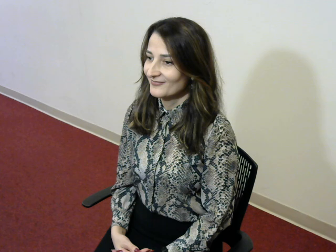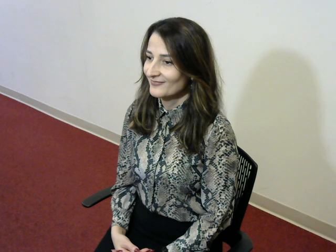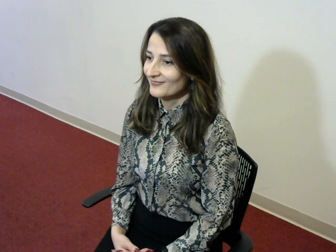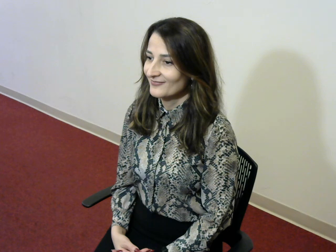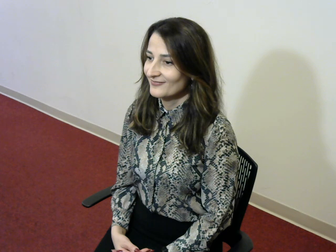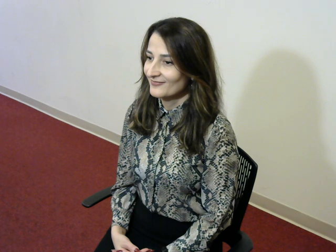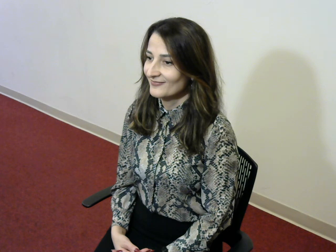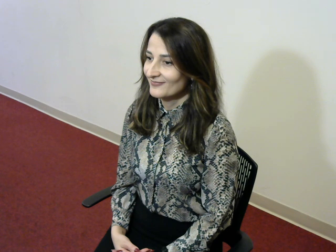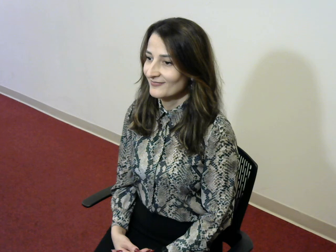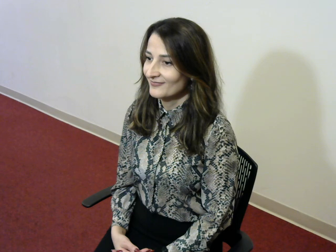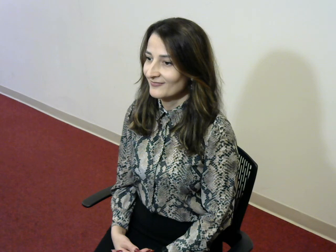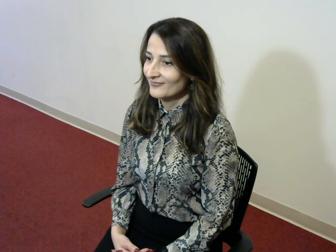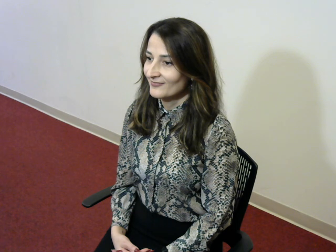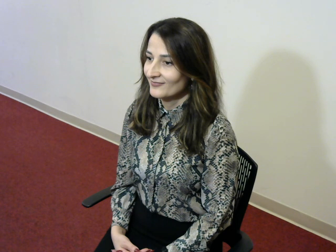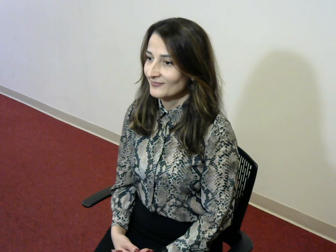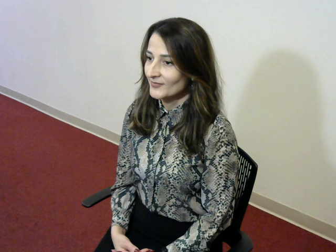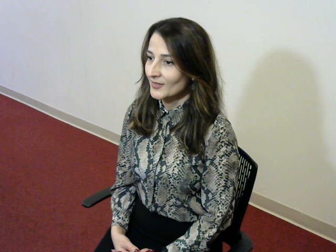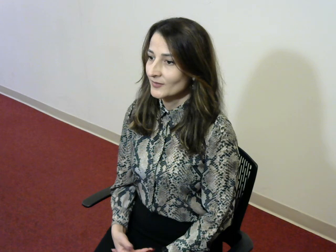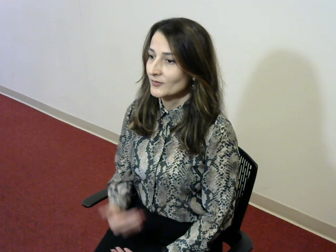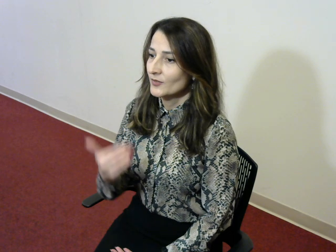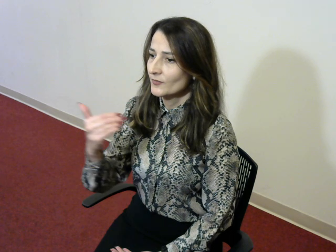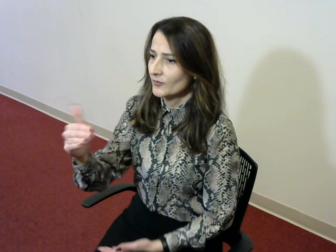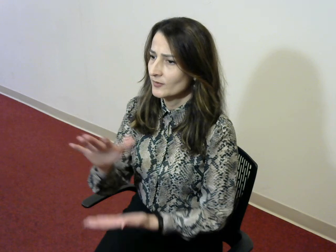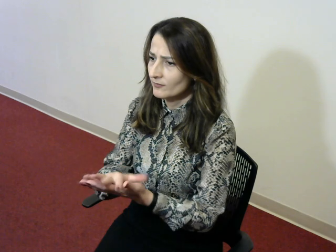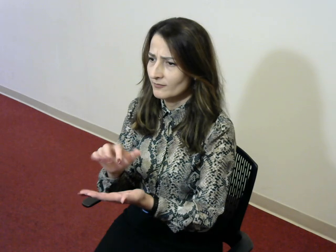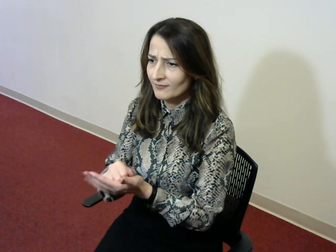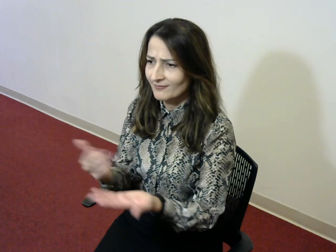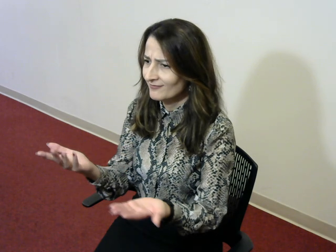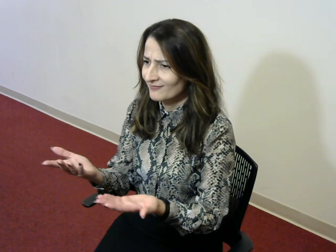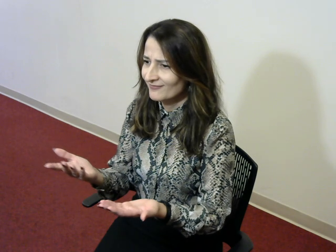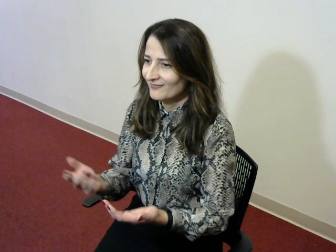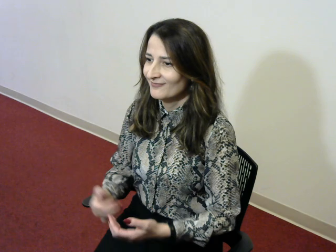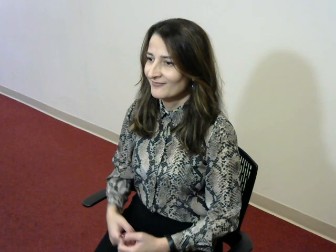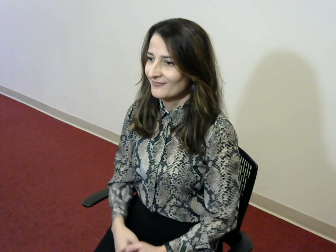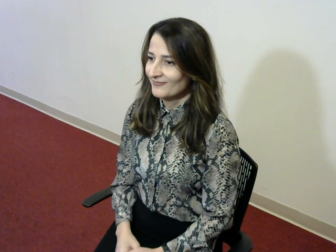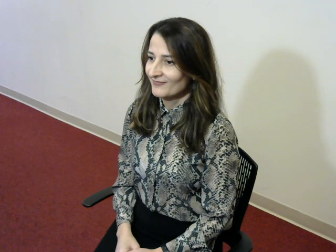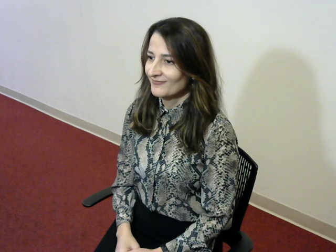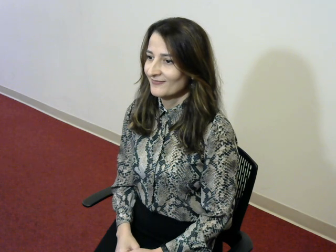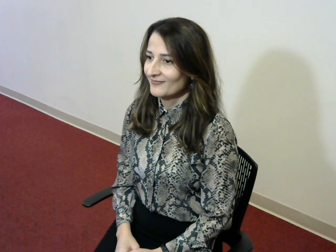Sənin ləqəbin nədir?